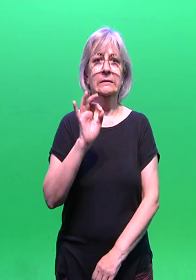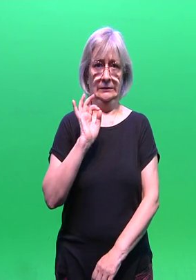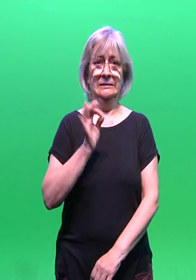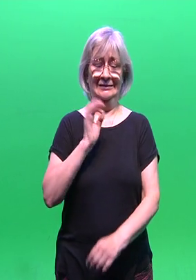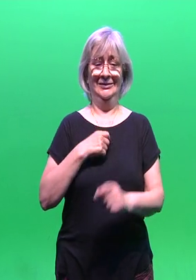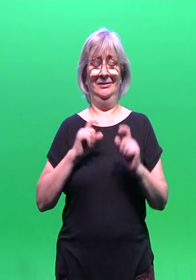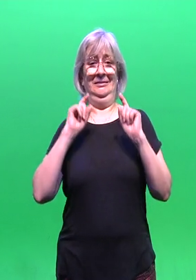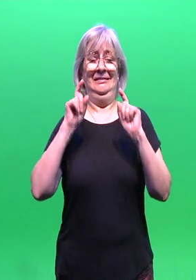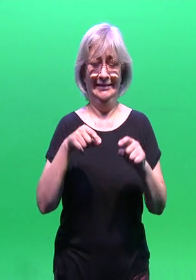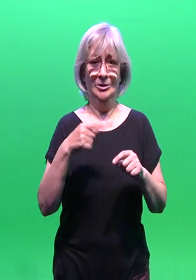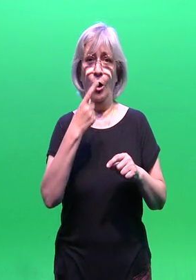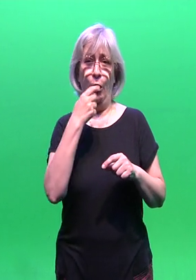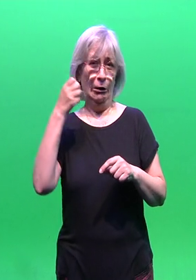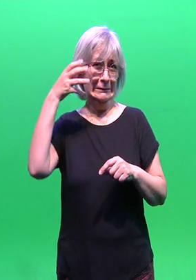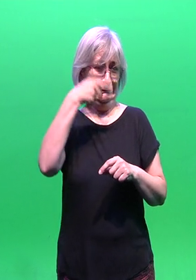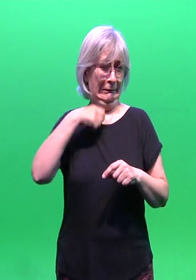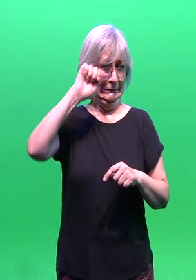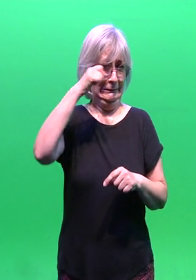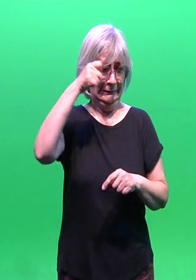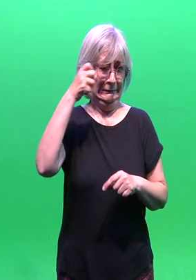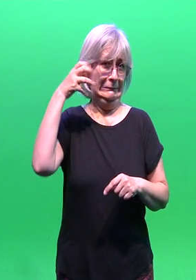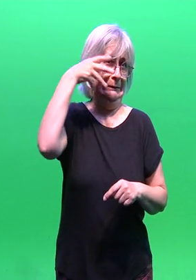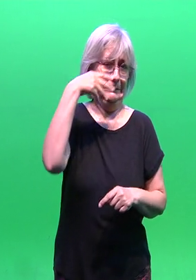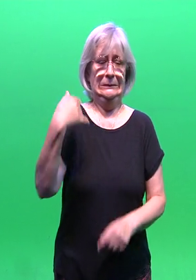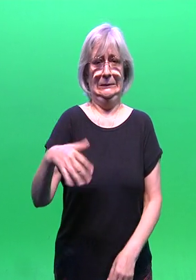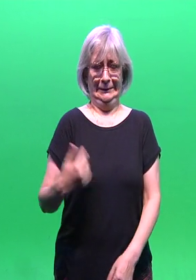Sí, quan em llevo tinc l'ull dret vermell i el frego perquè em pica, el tinc vermell.